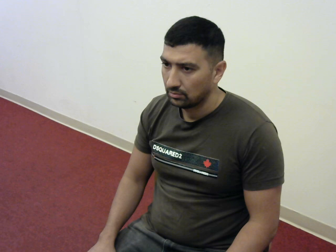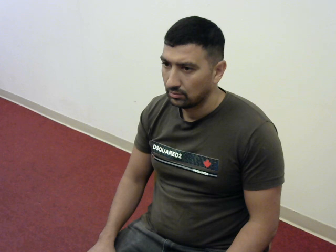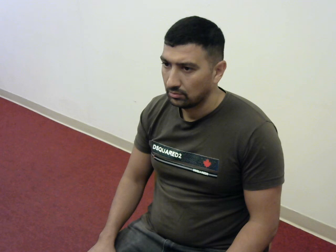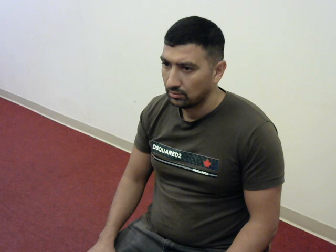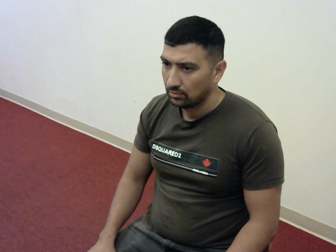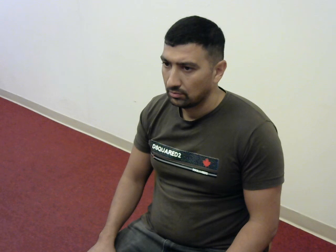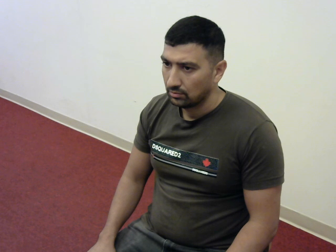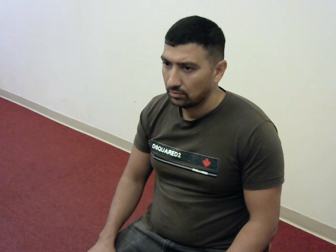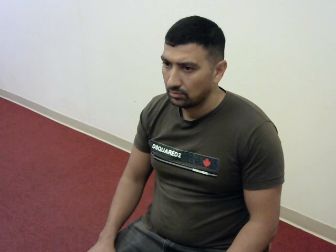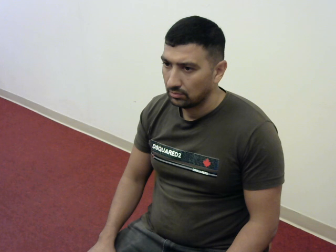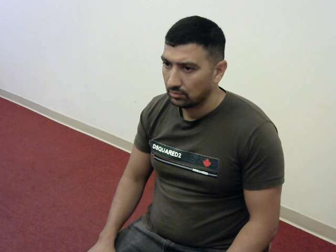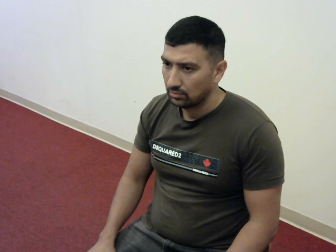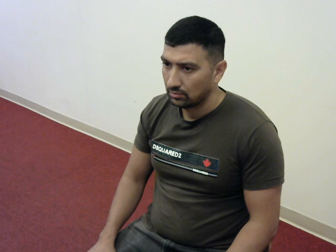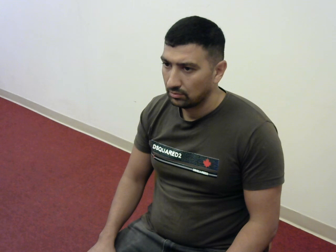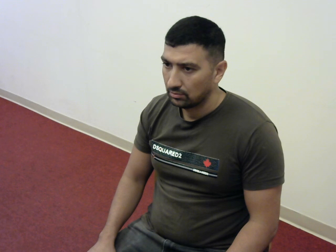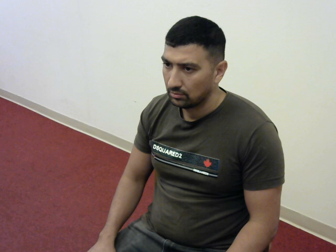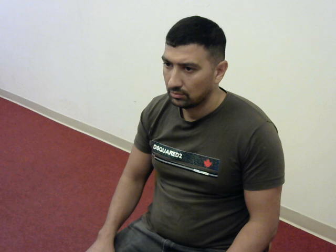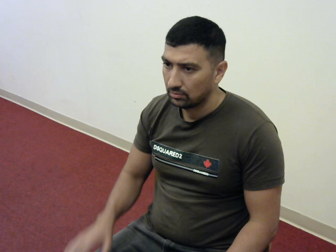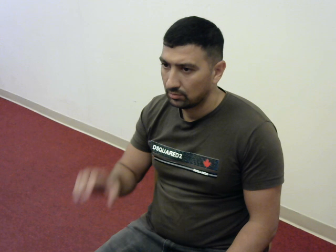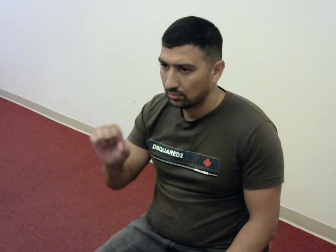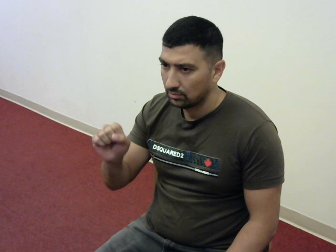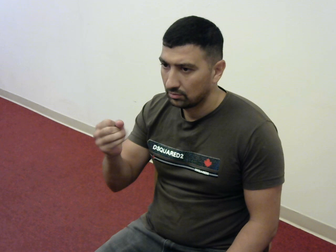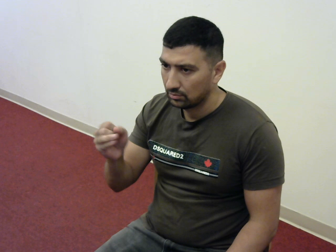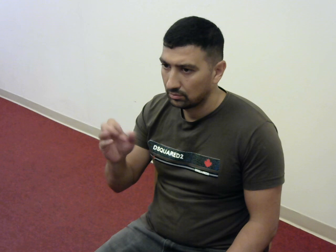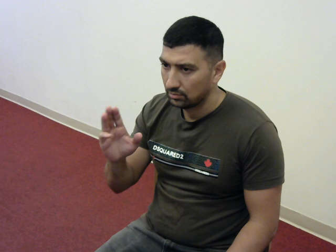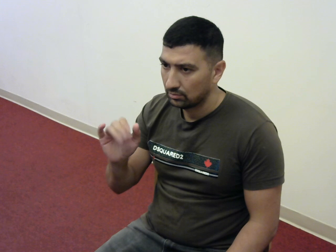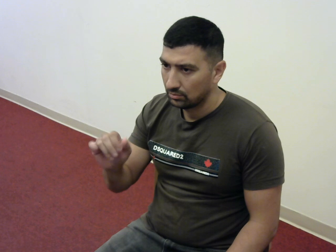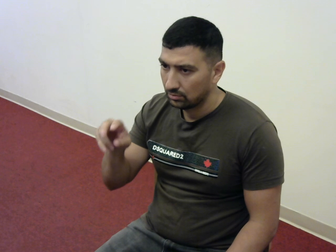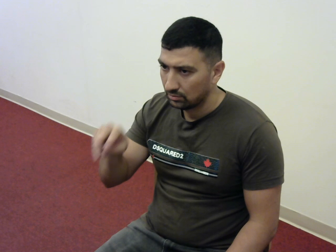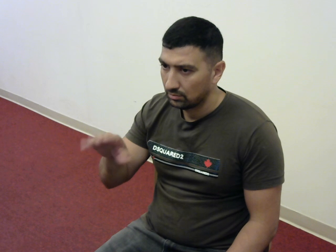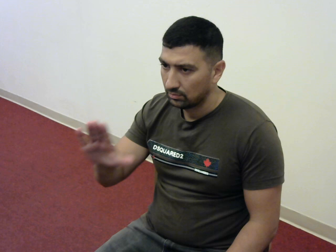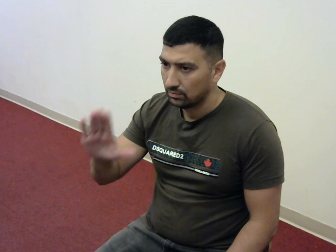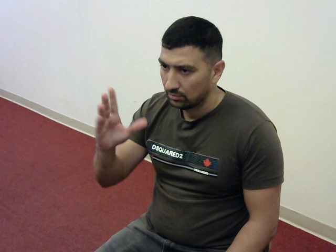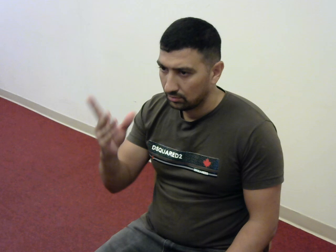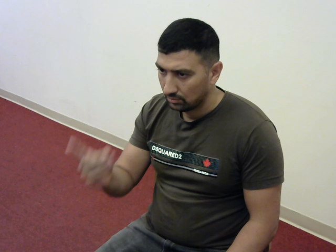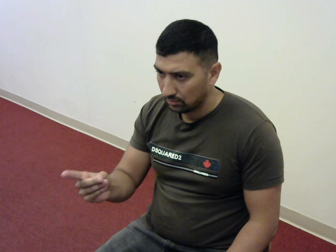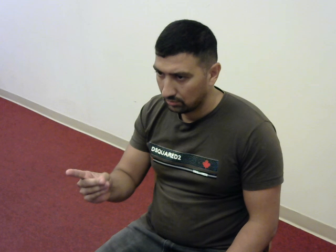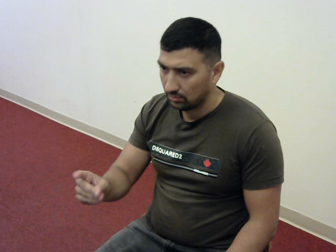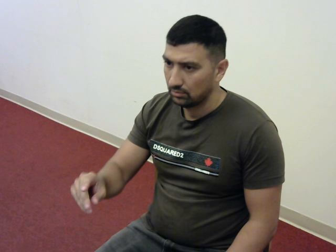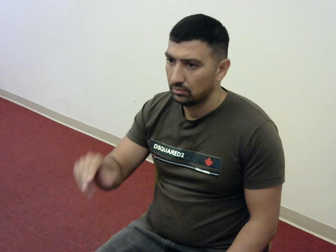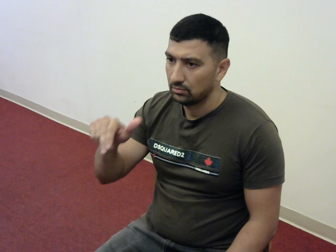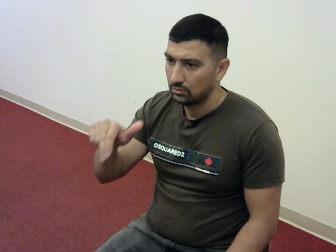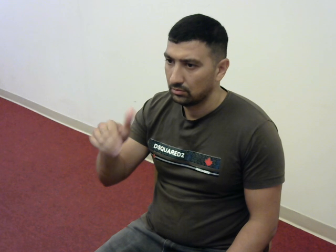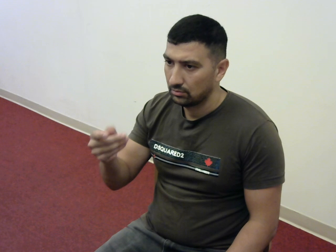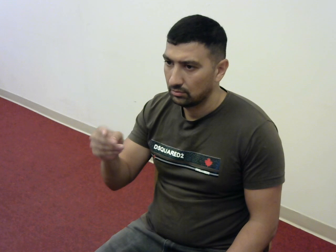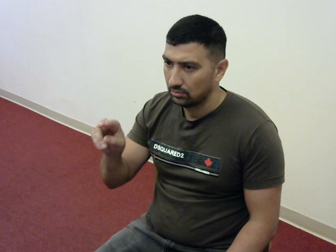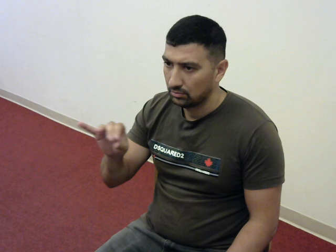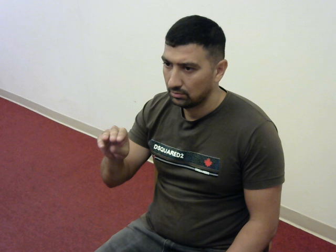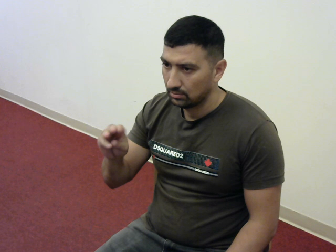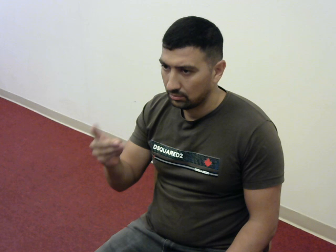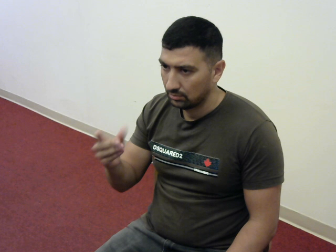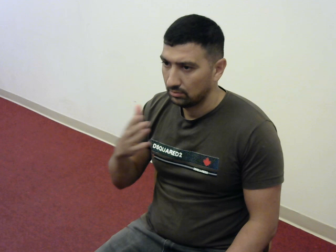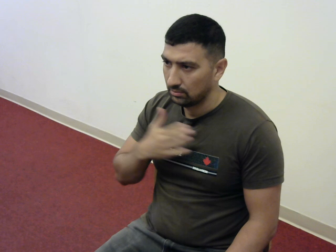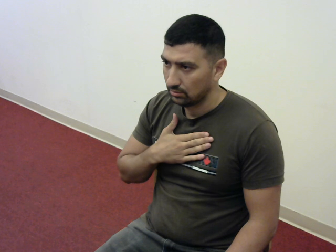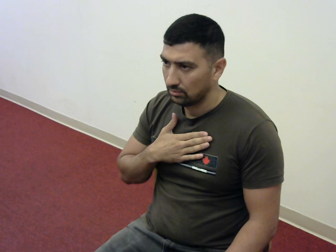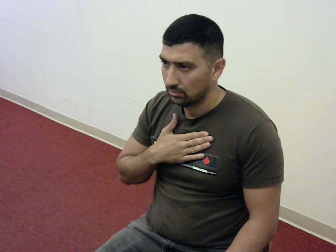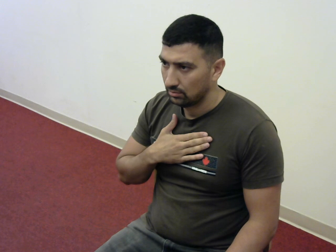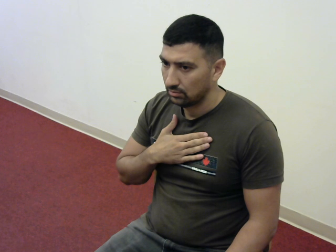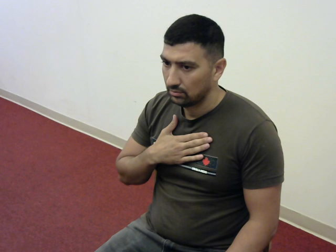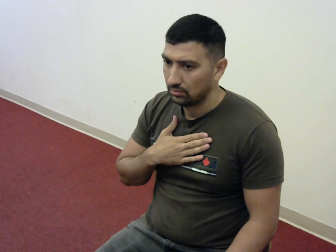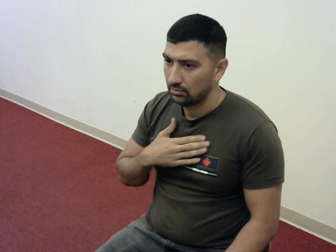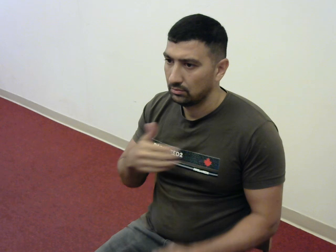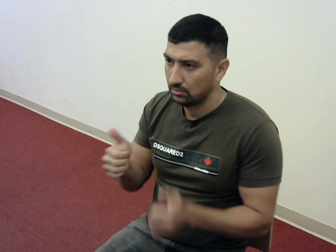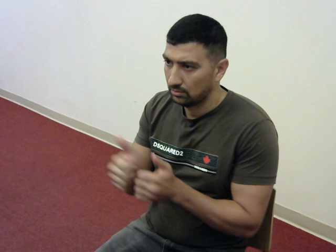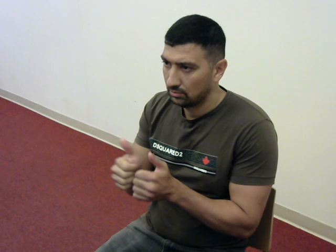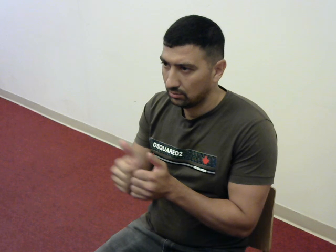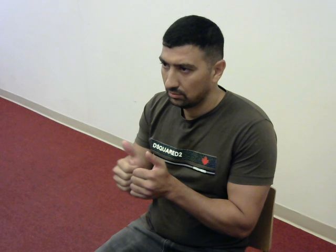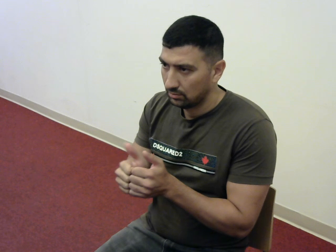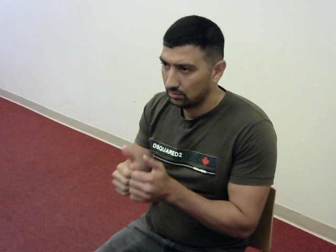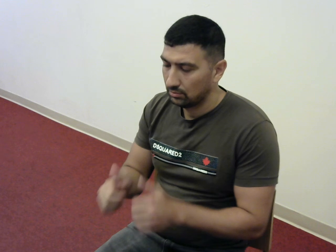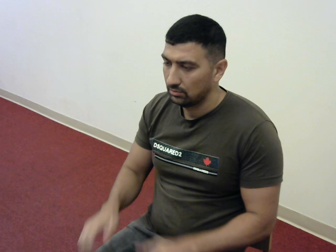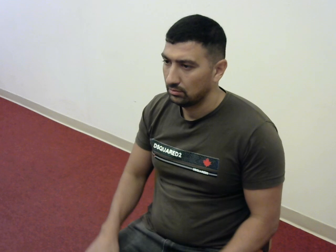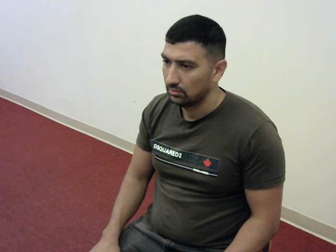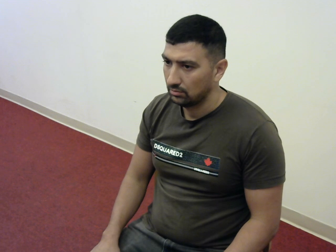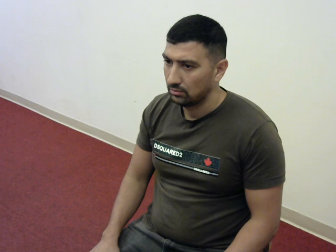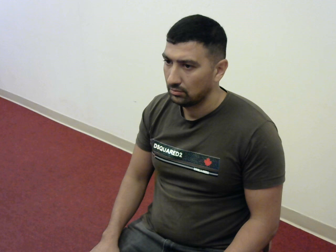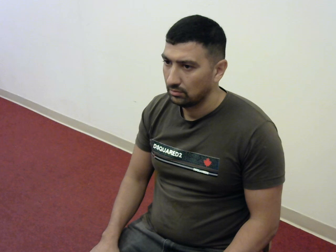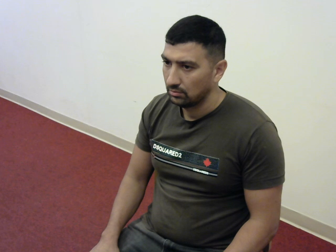Aygül və Həlimə mənim qonşularımdır